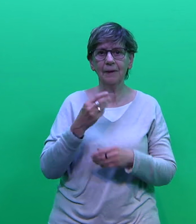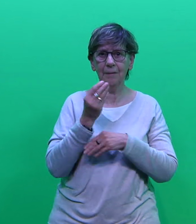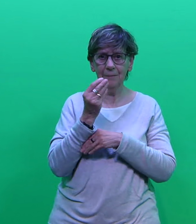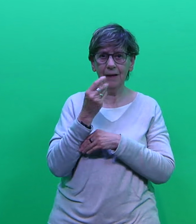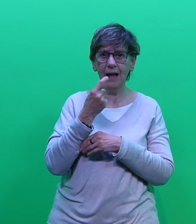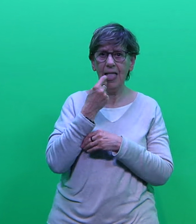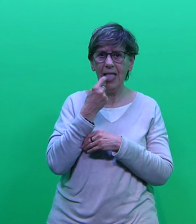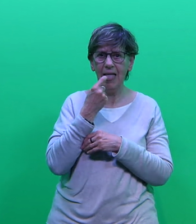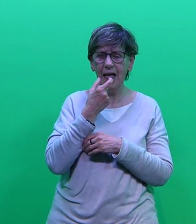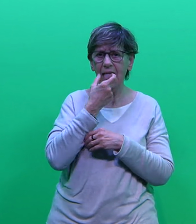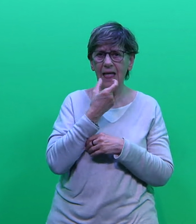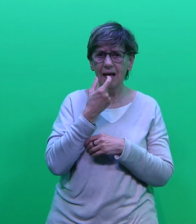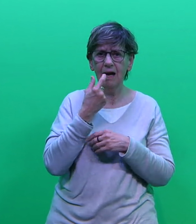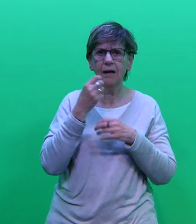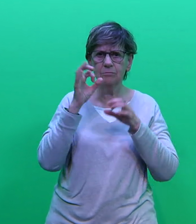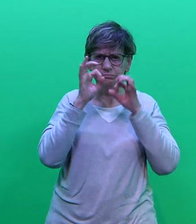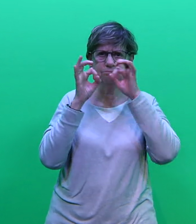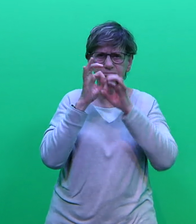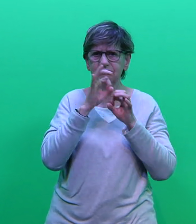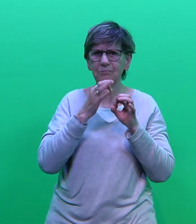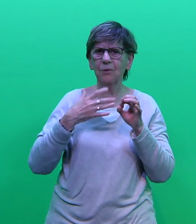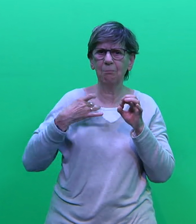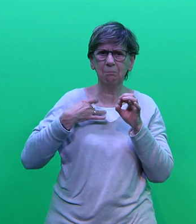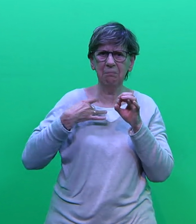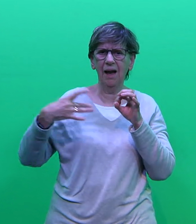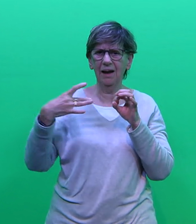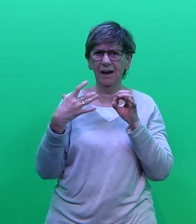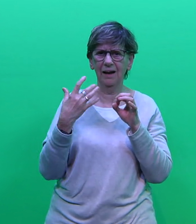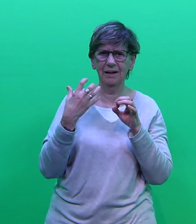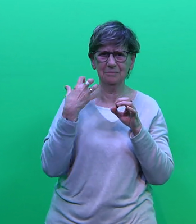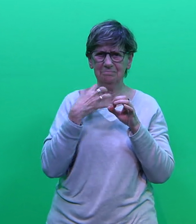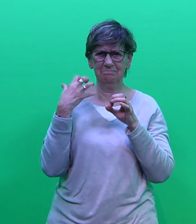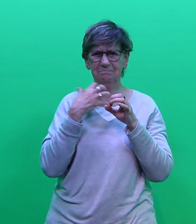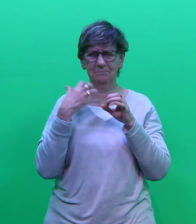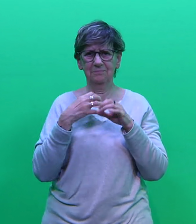El nadó té la llengua amb llagues blanques, és estrany.